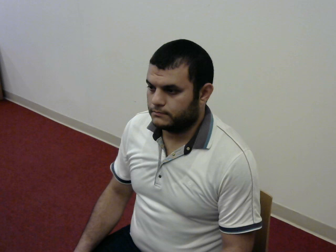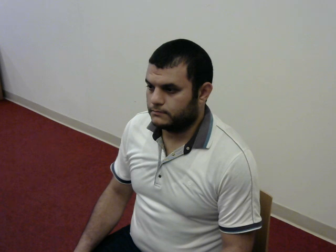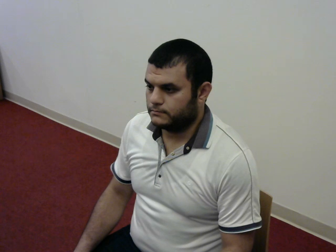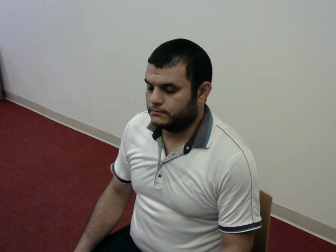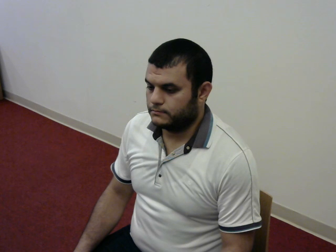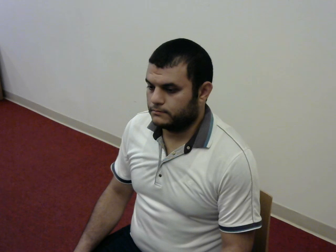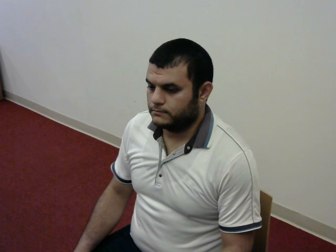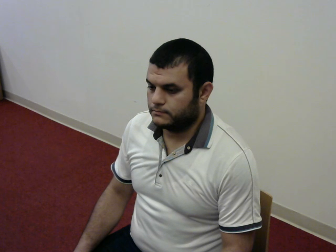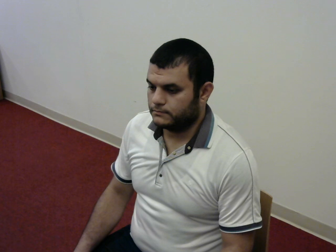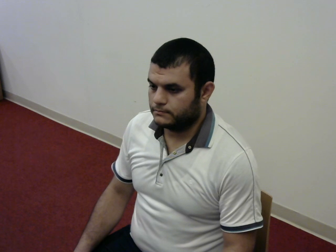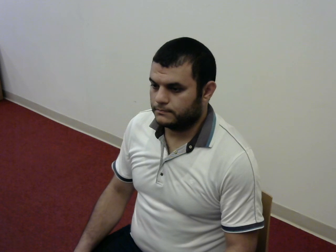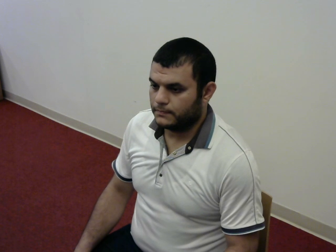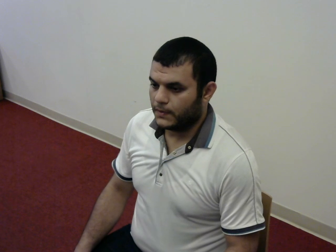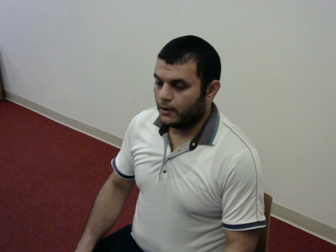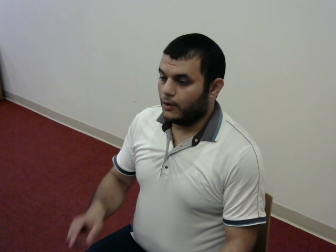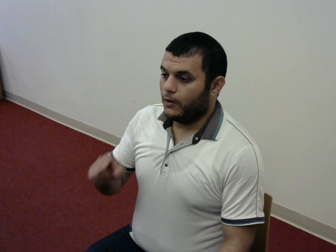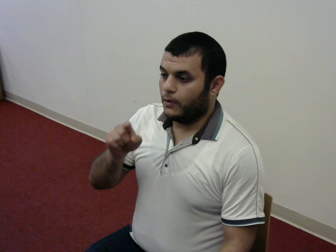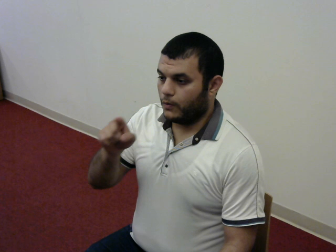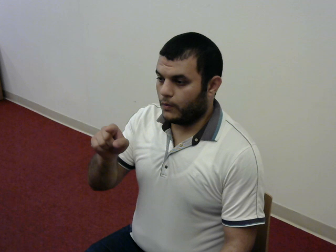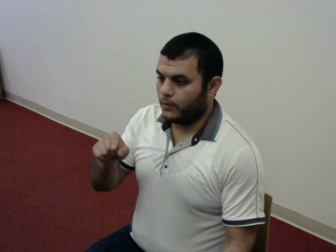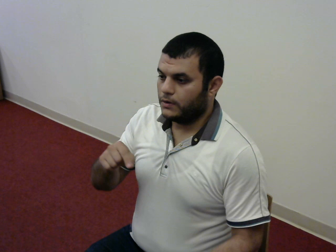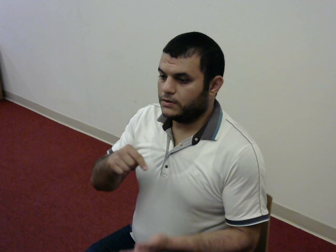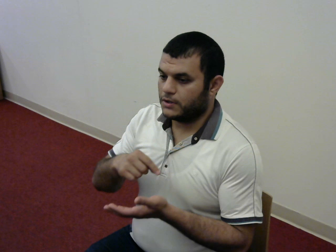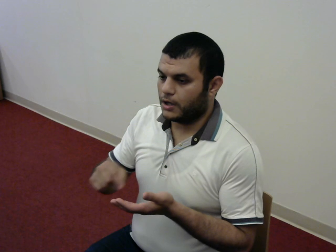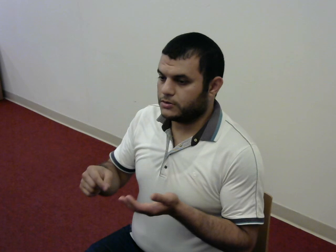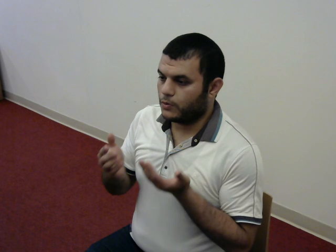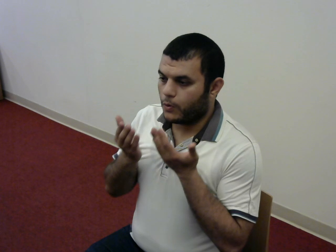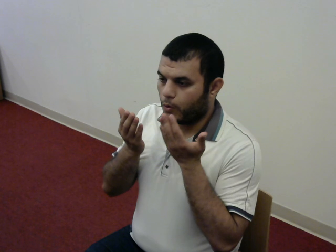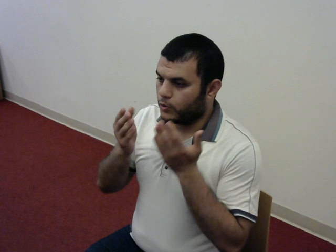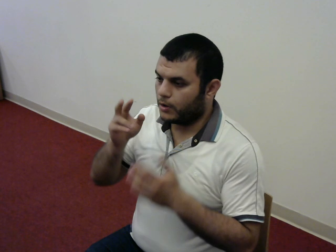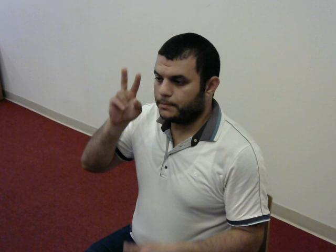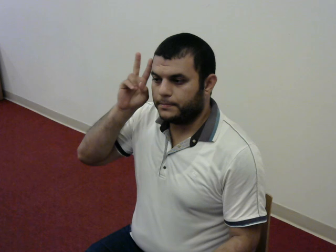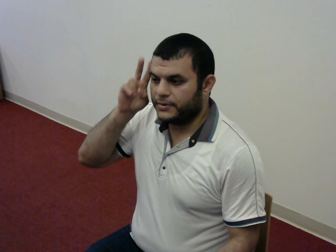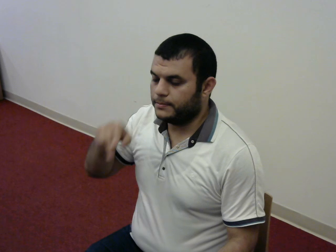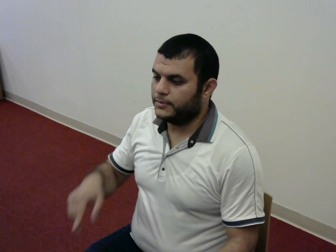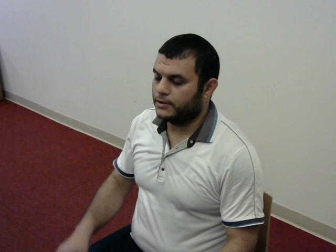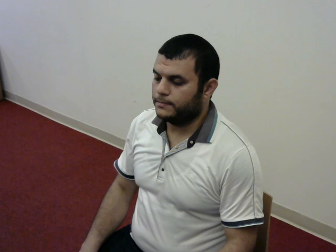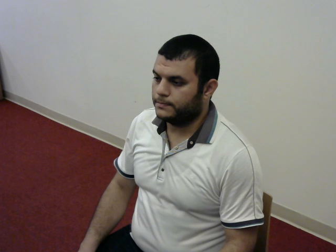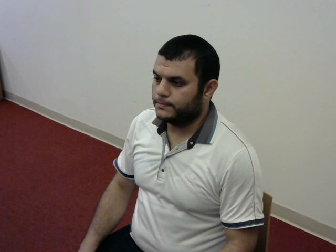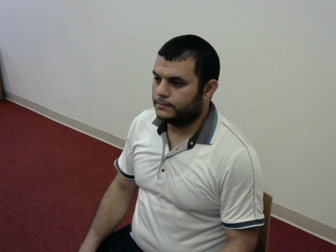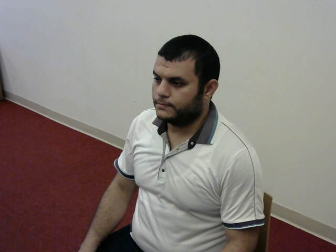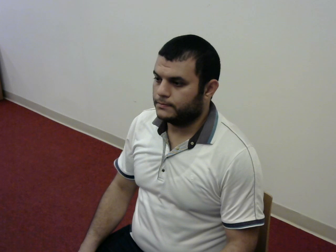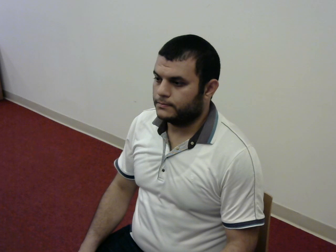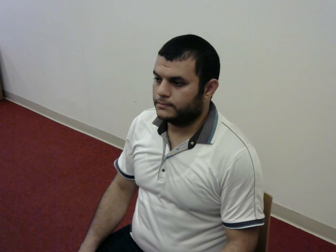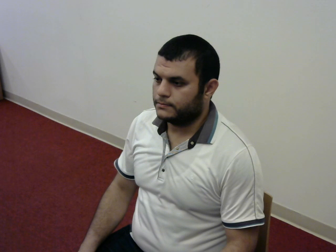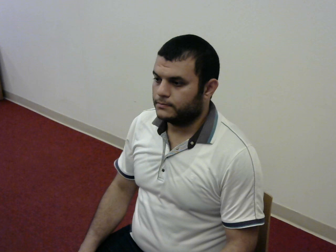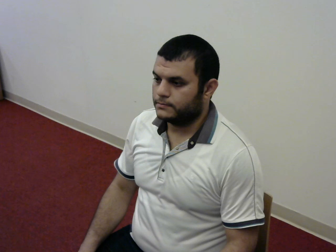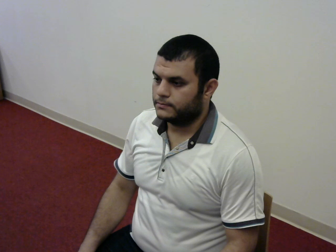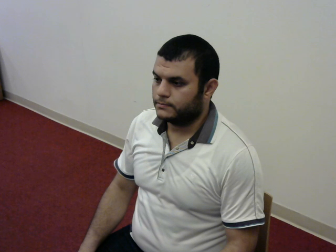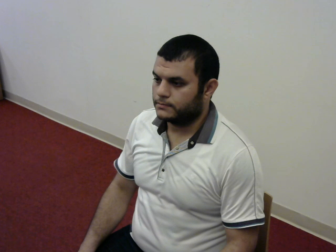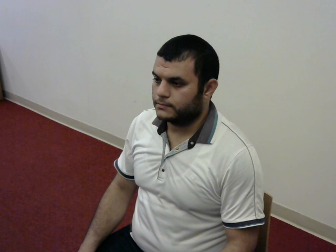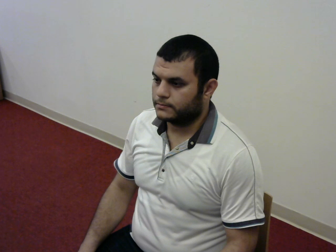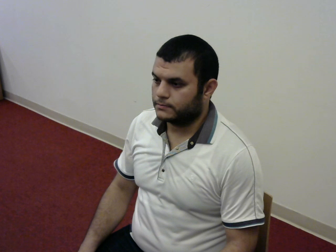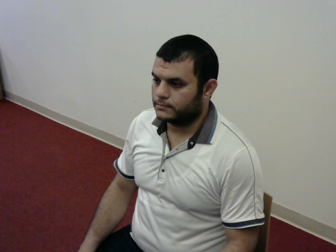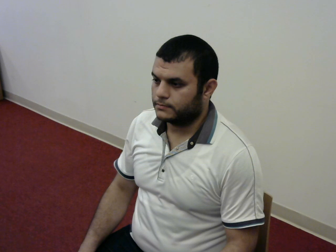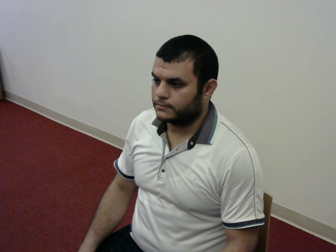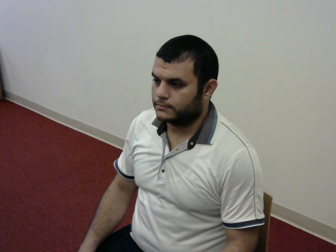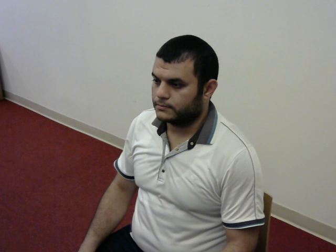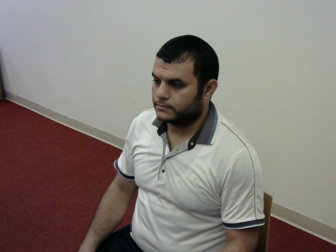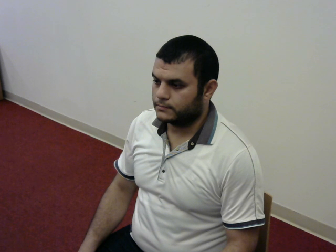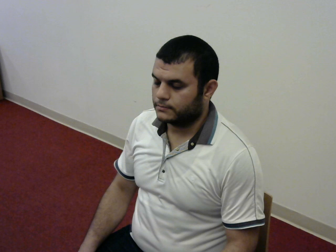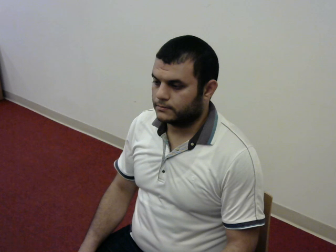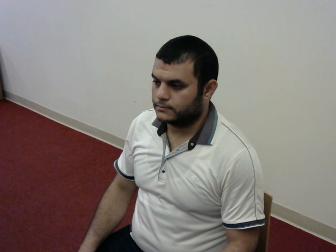O yazıb-oxuya bilmir